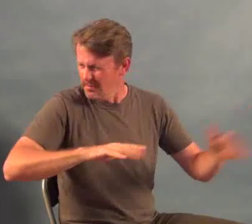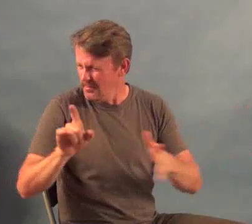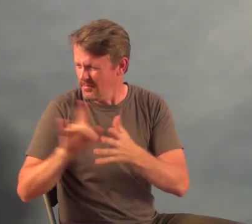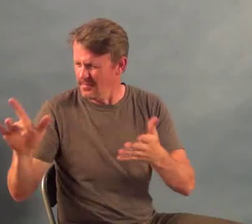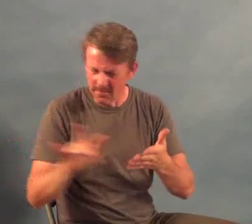Nie pozostał już nikt na sali.